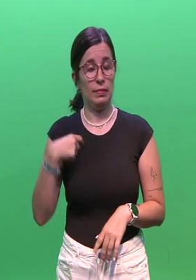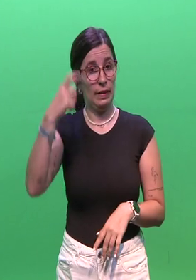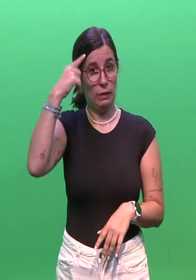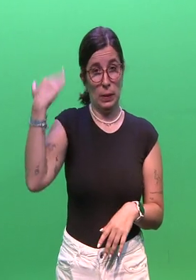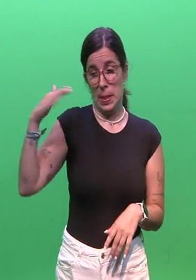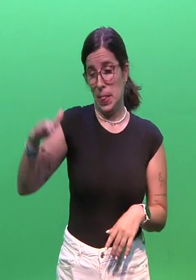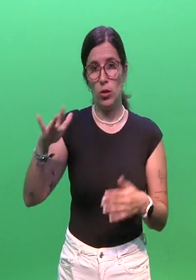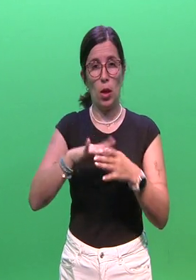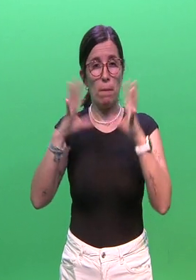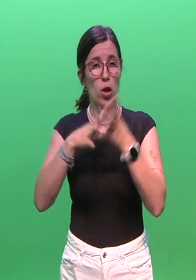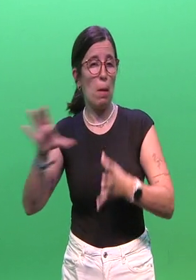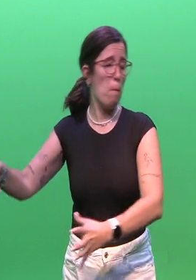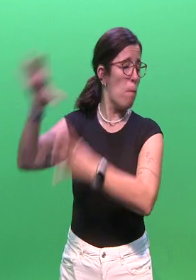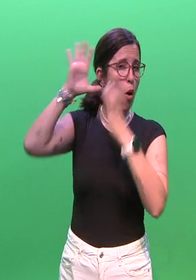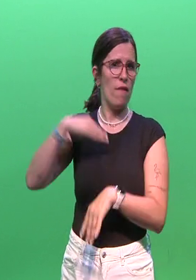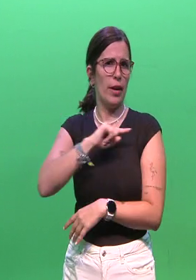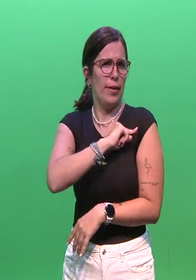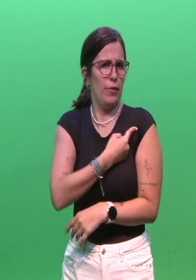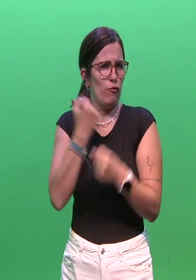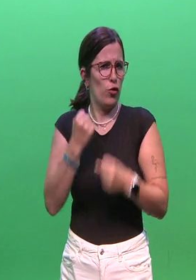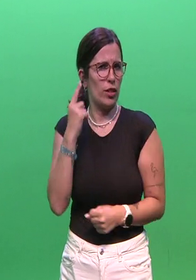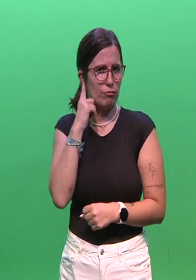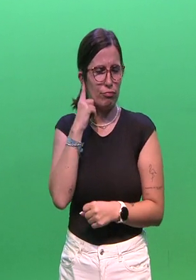Recordo que quan era petita em van donar un cop amb una pilota a l'orella i vaig tenir una lesió molt forta.